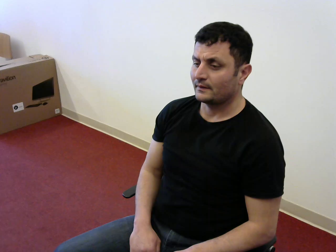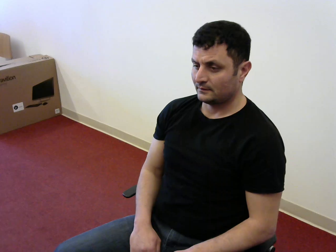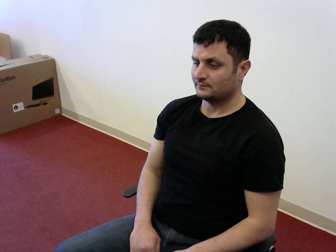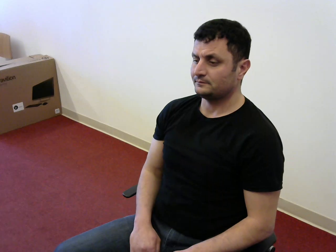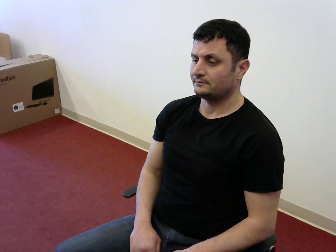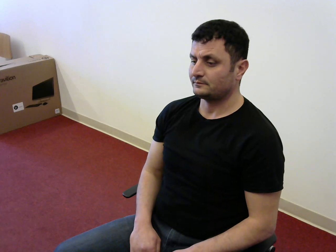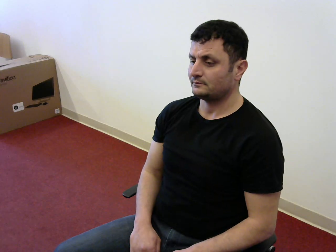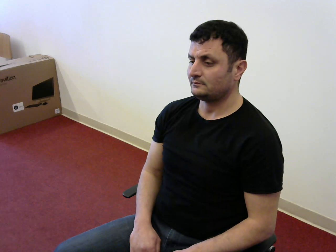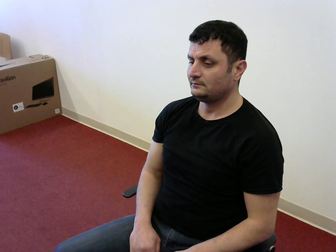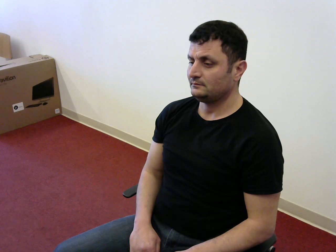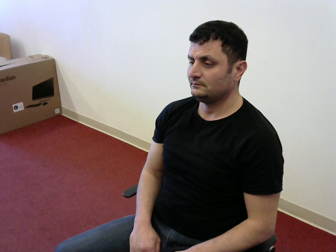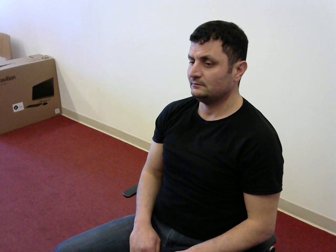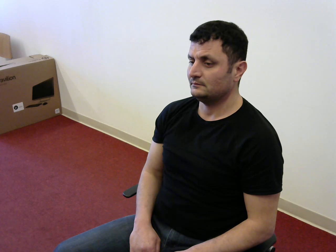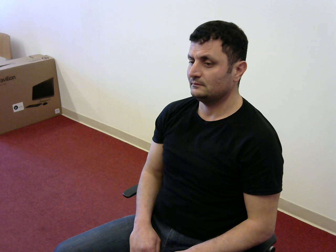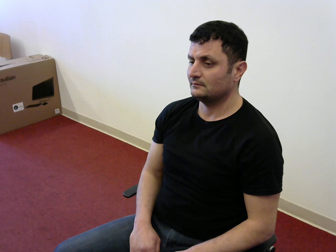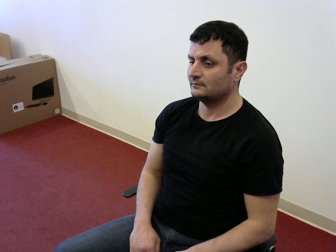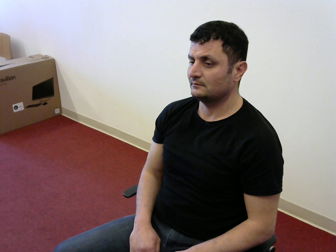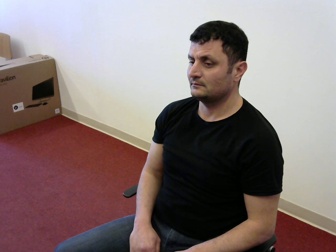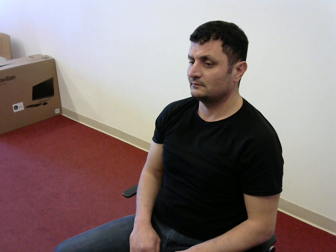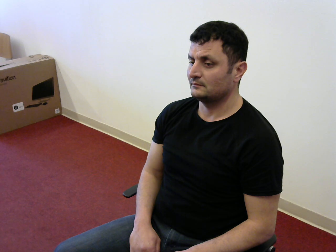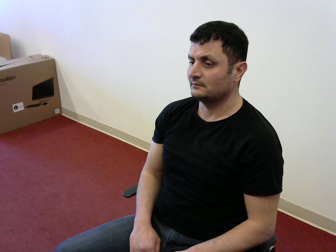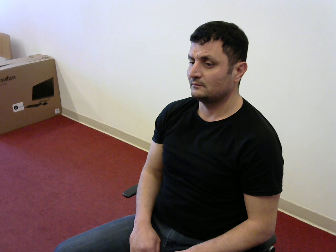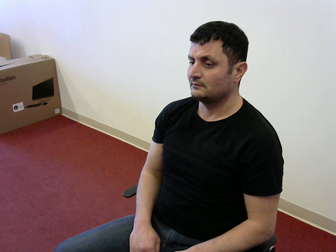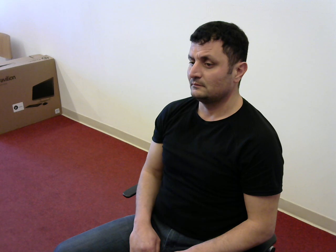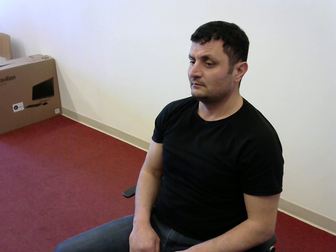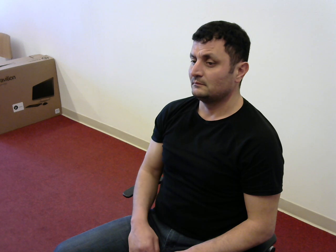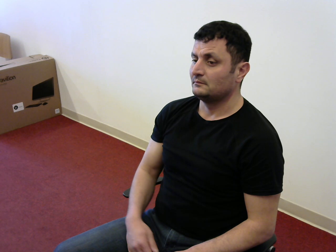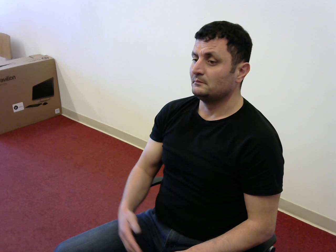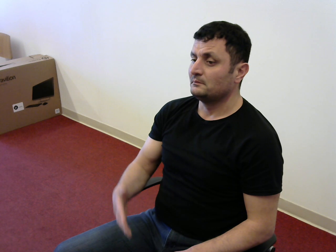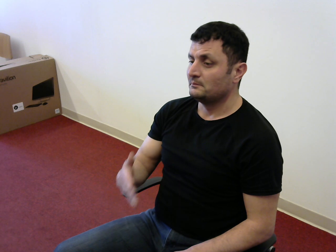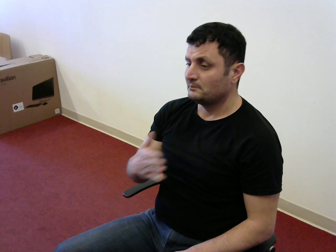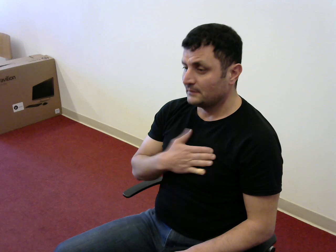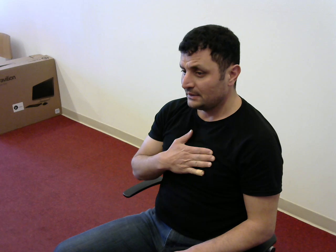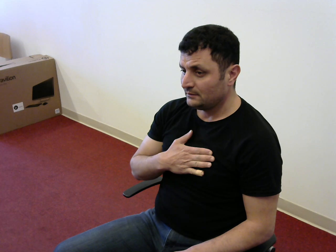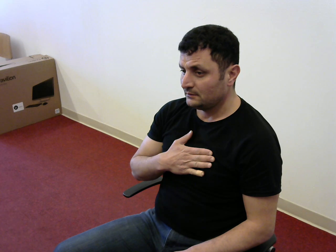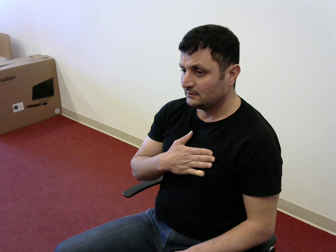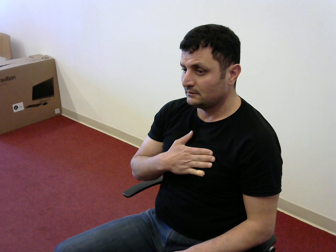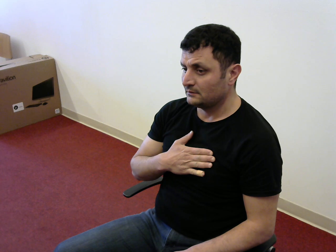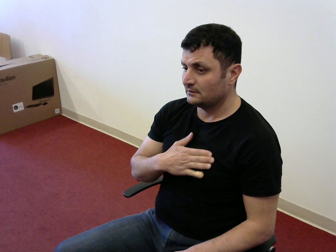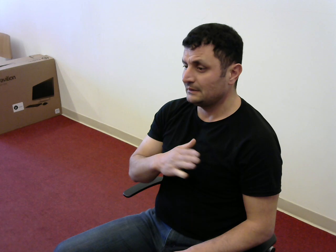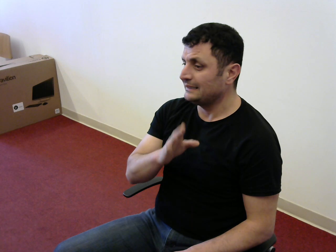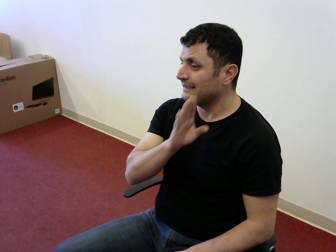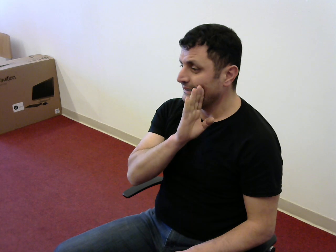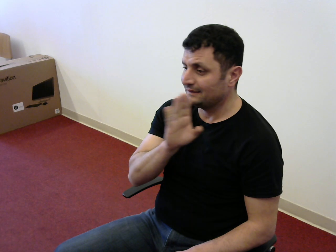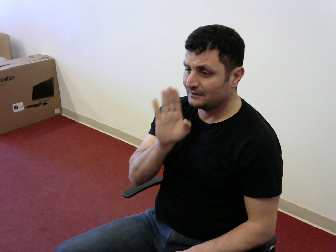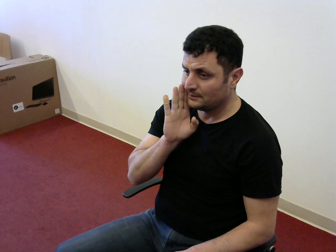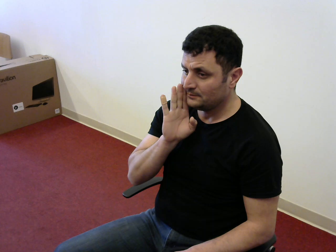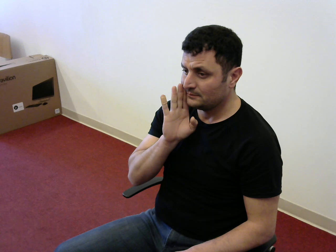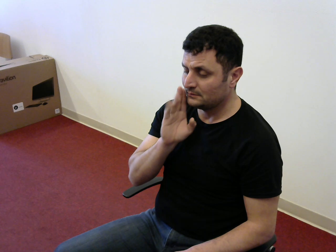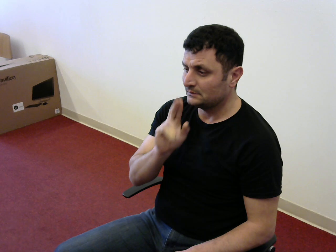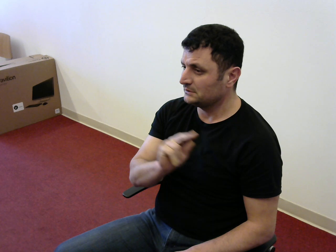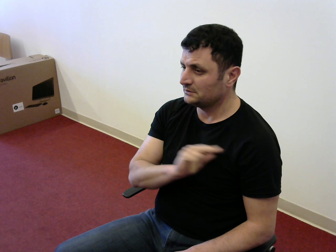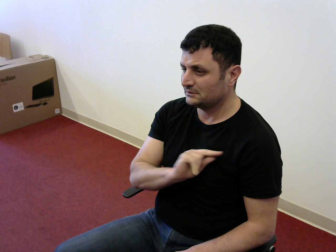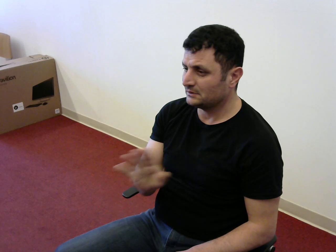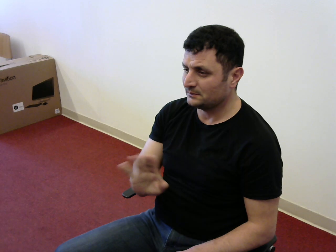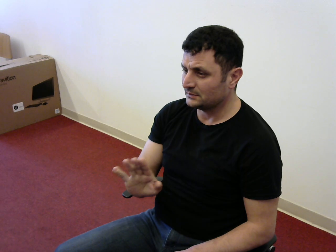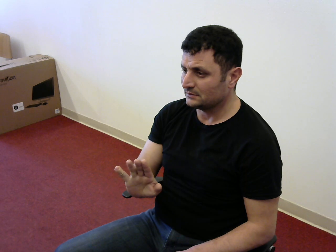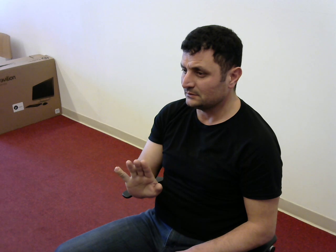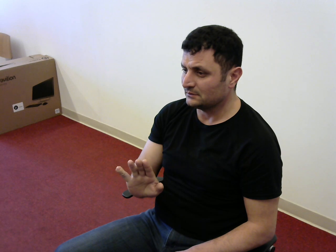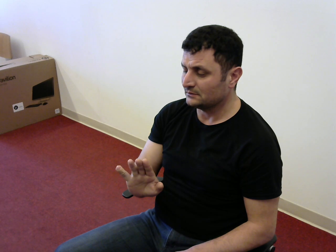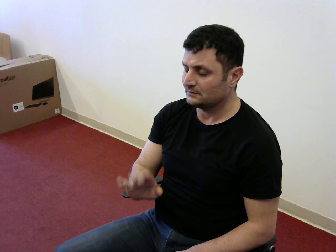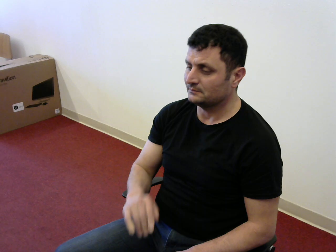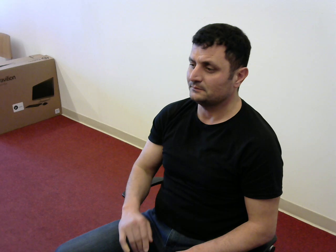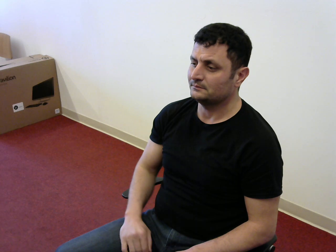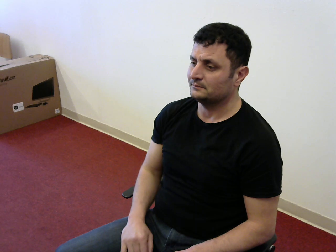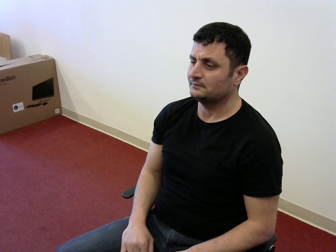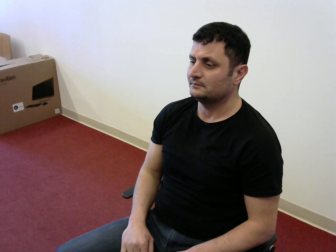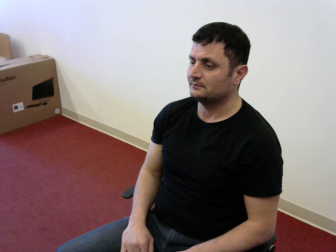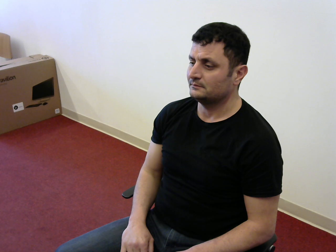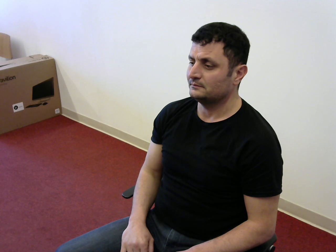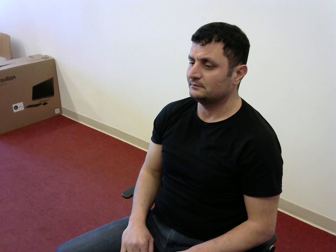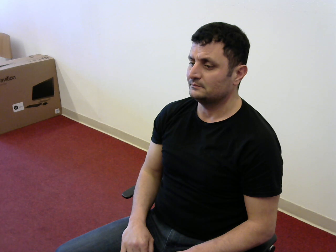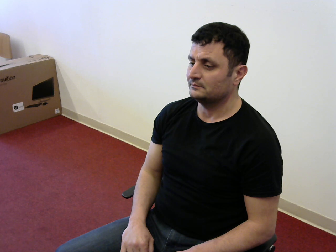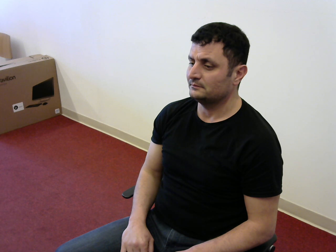Mənim anam işsizdir